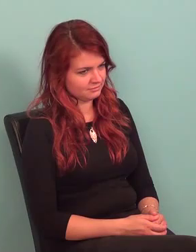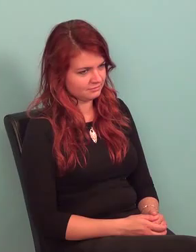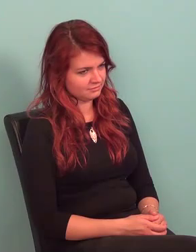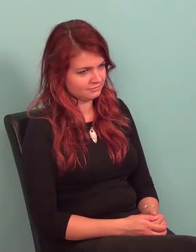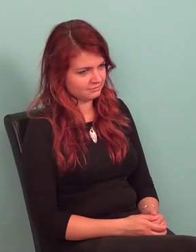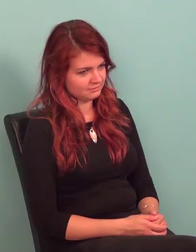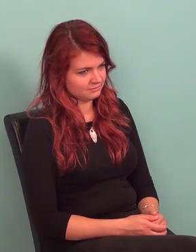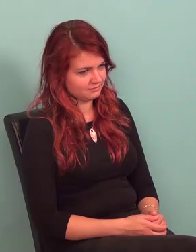Rozczarowana patrzy na dziecko.